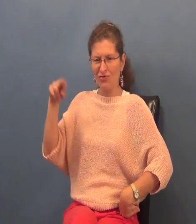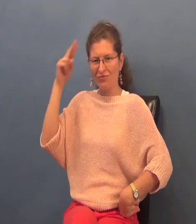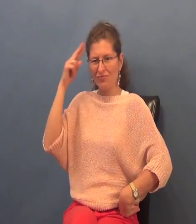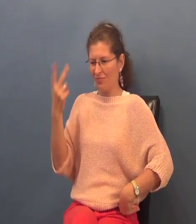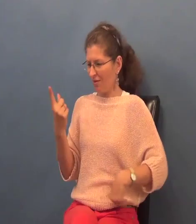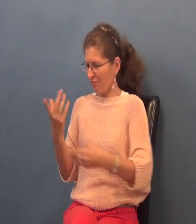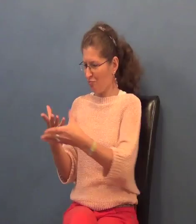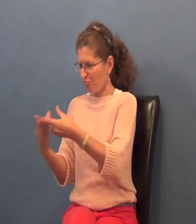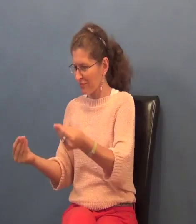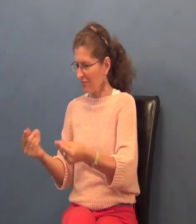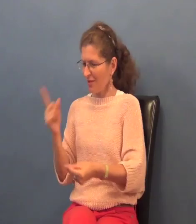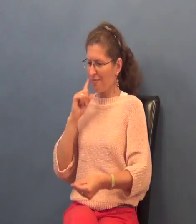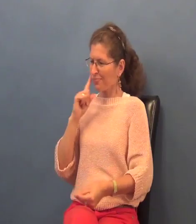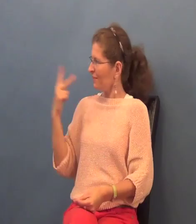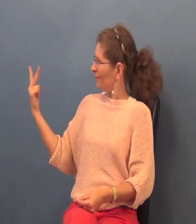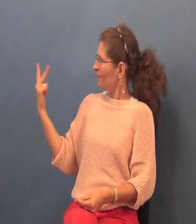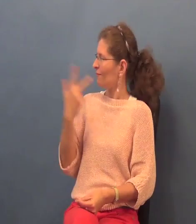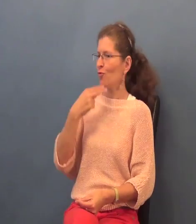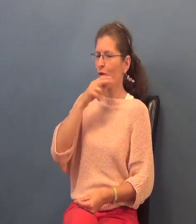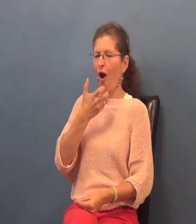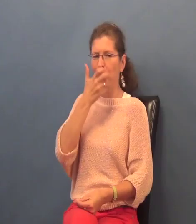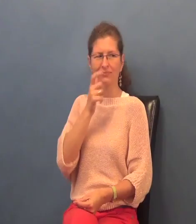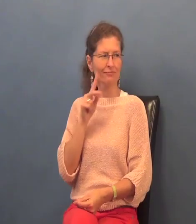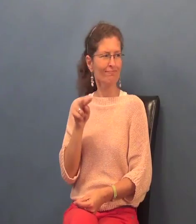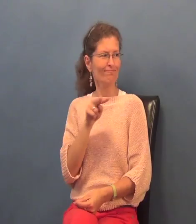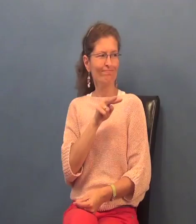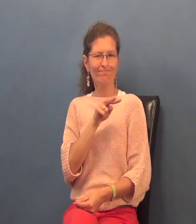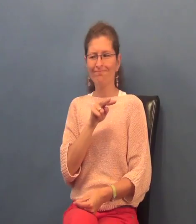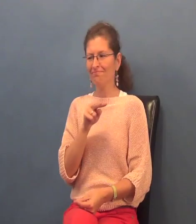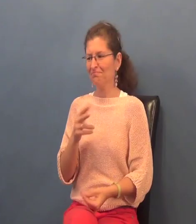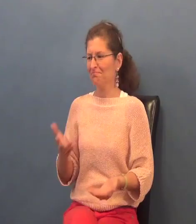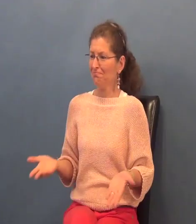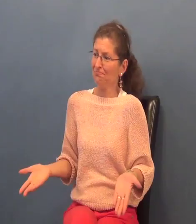Jeden kosz zniknął, a trzech chłopców je gruszki. Spogląda na nich i nie wie.